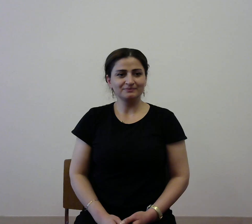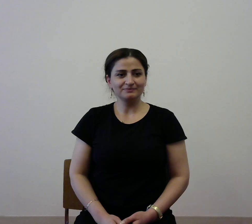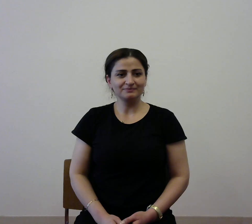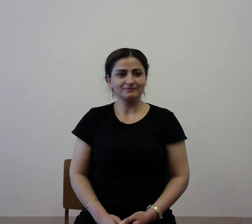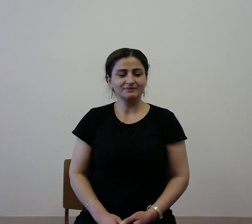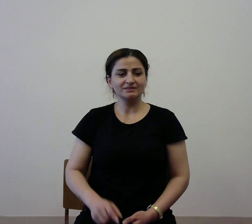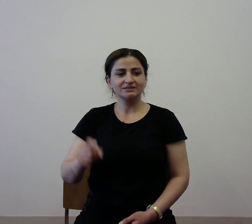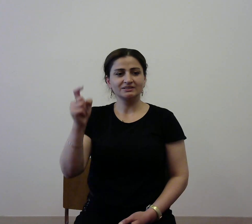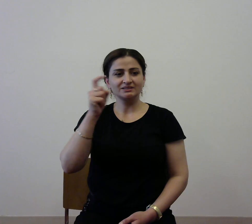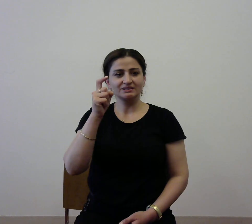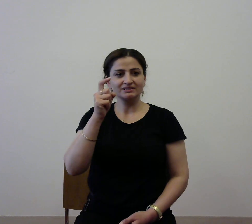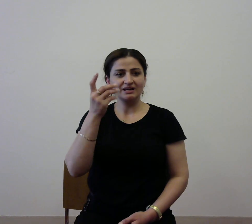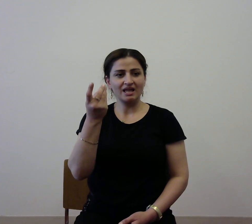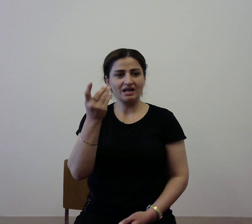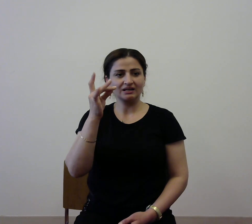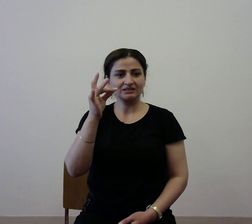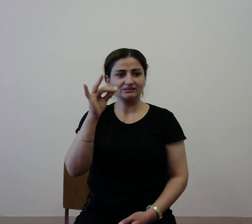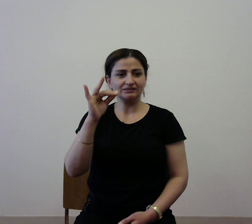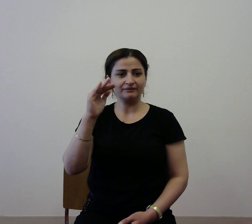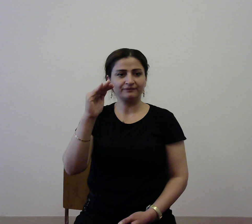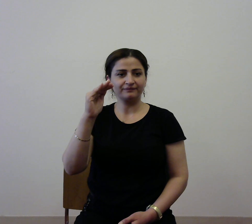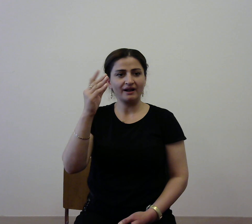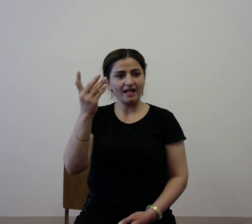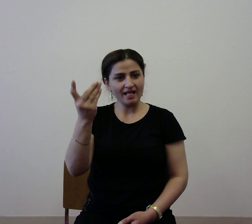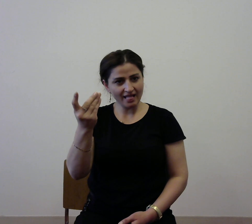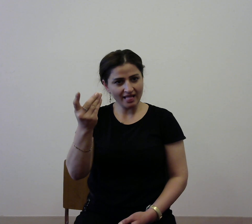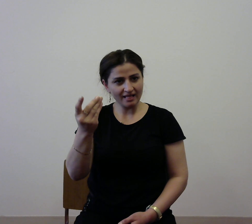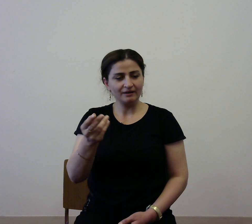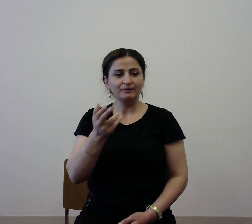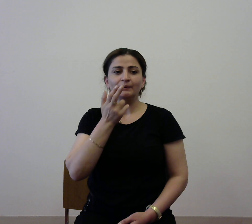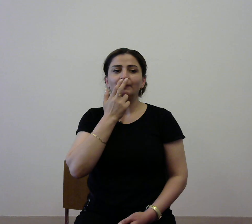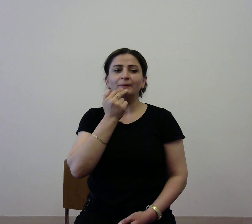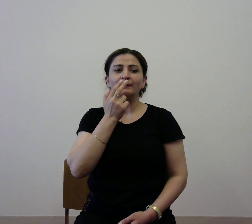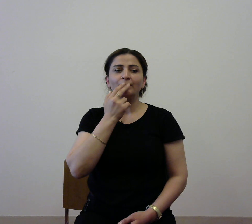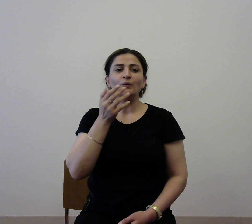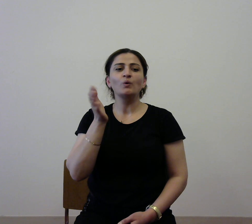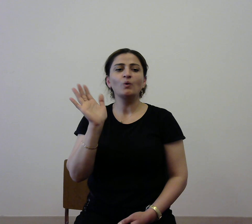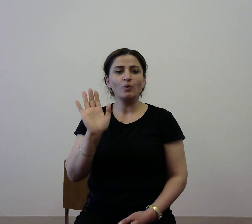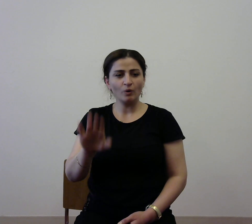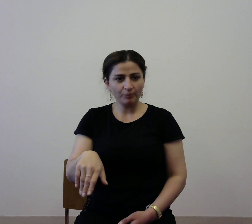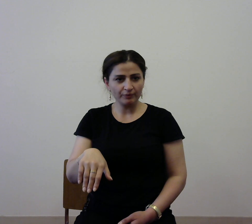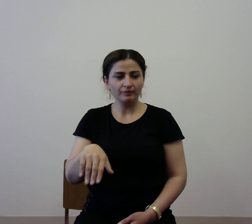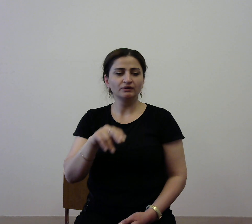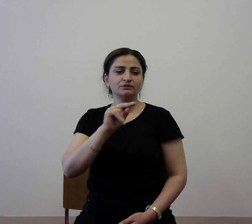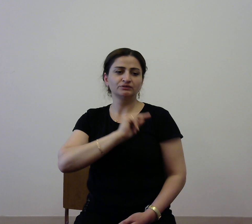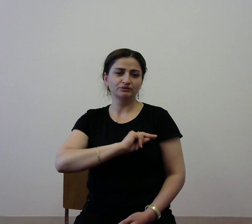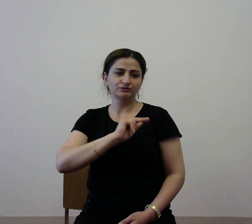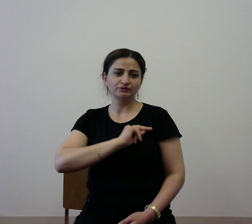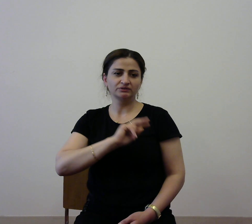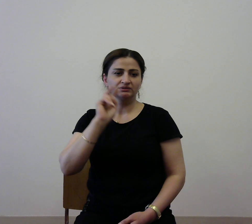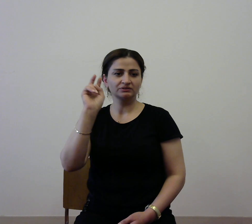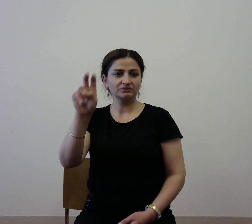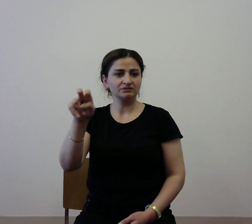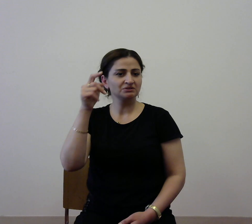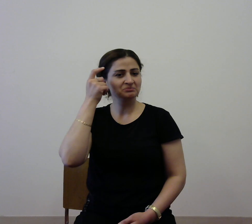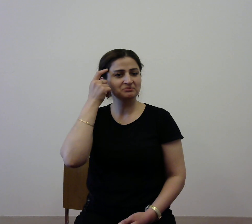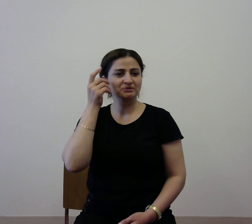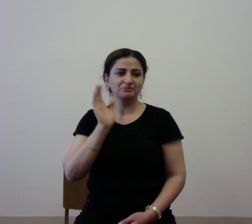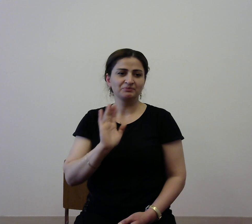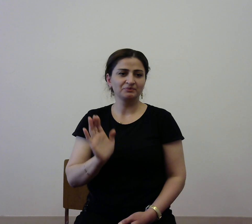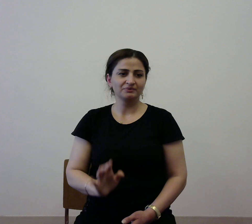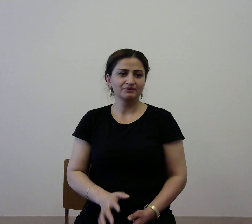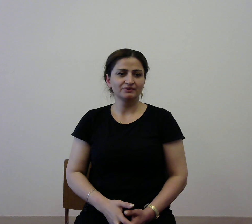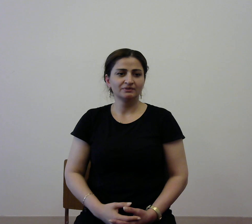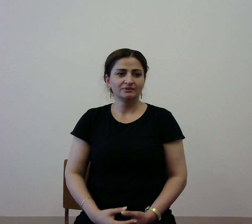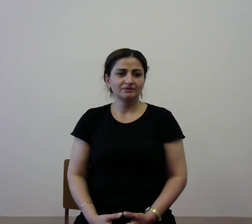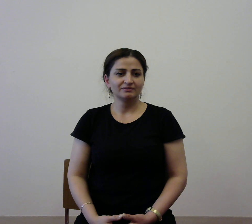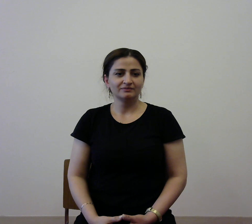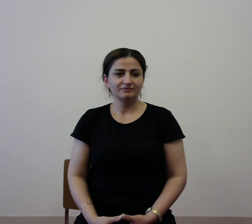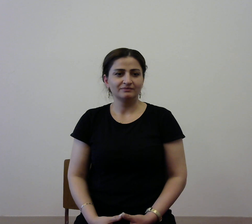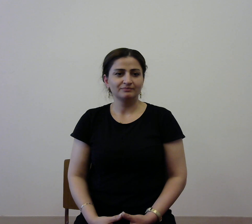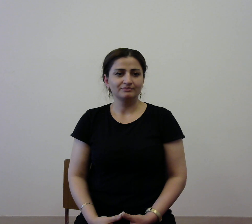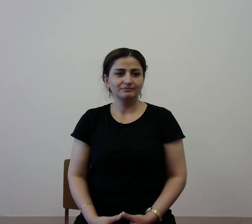Zərifə qrip olub, işə gələ bilmir